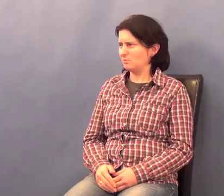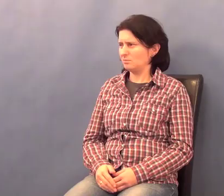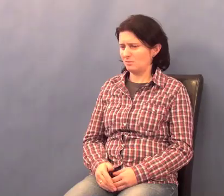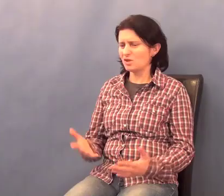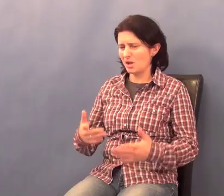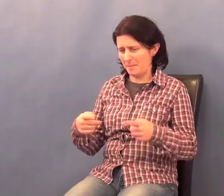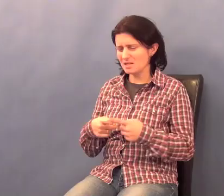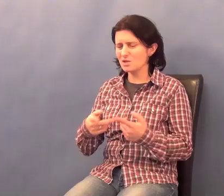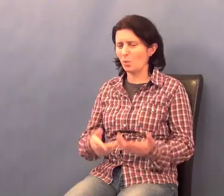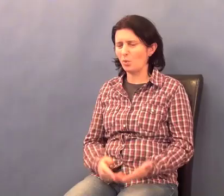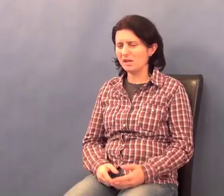Gdzie to pasuje?